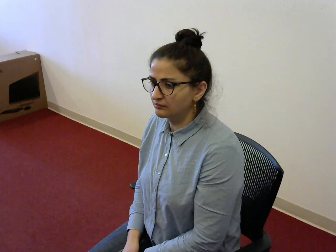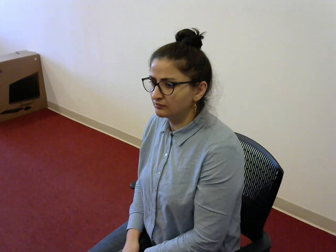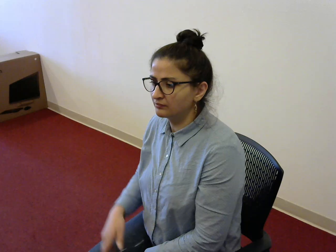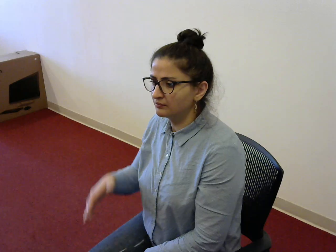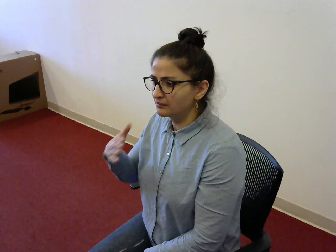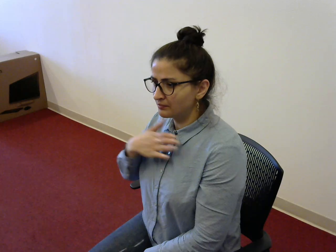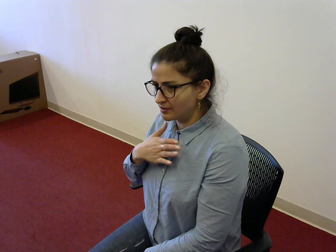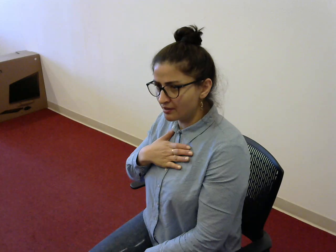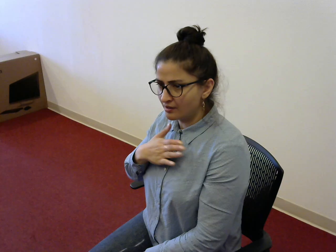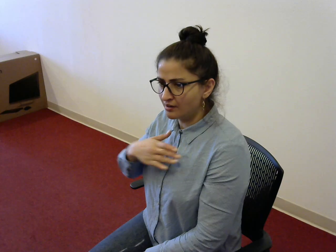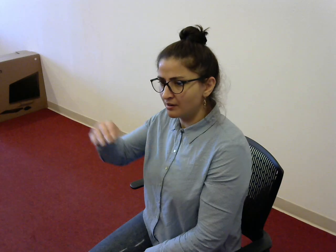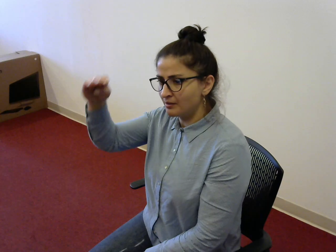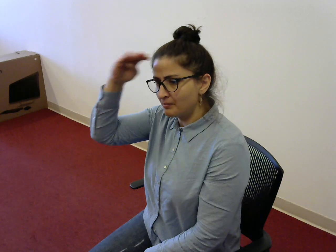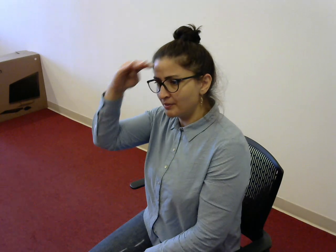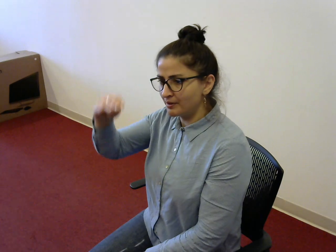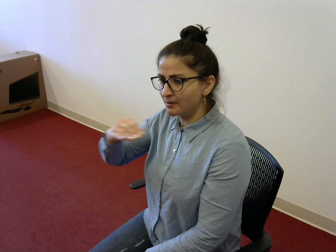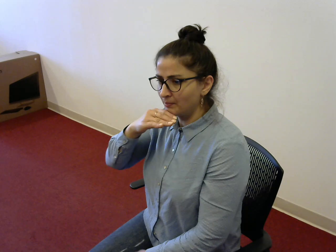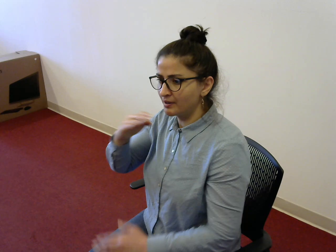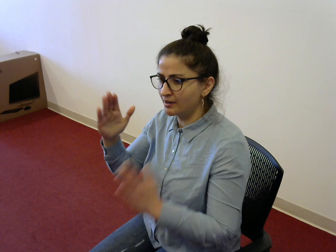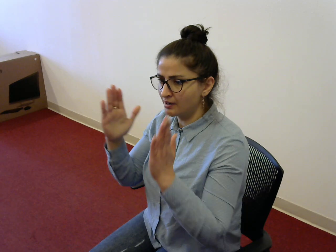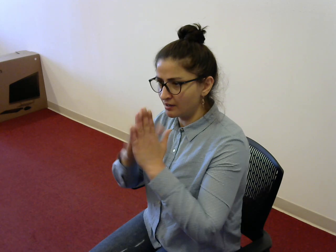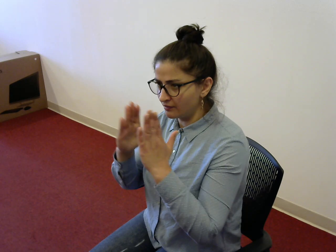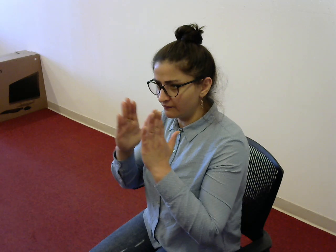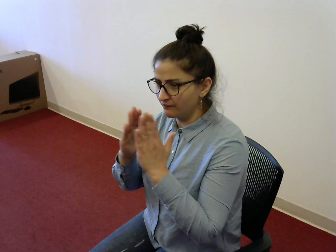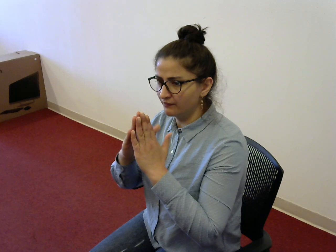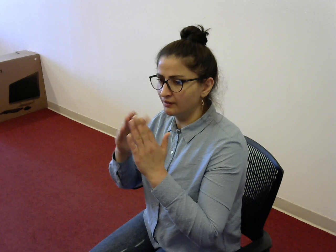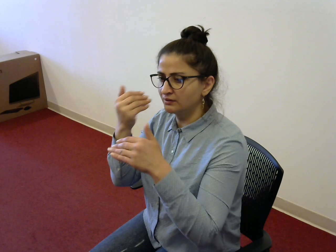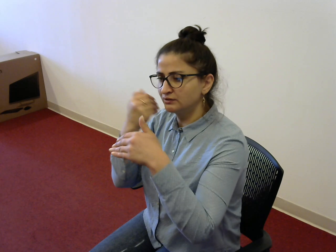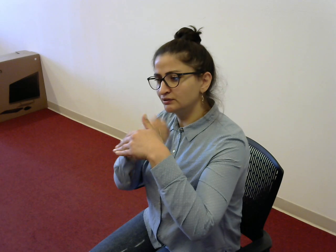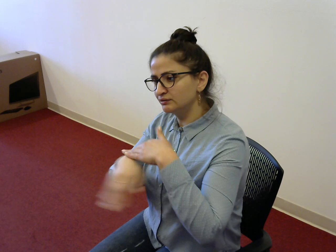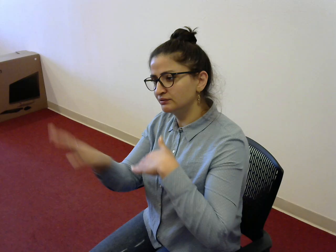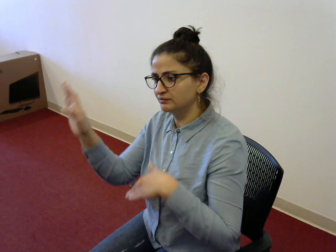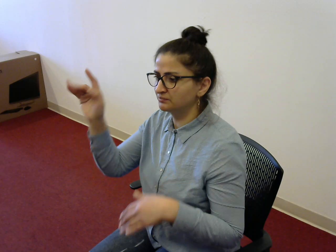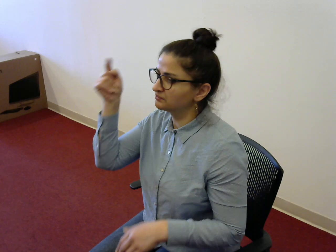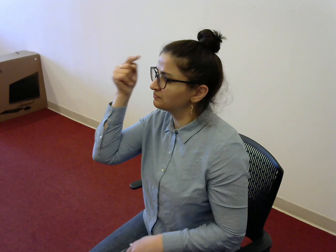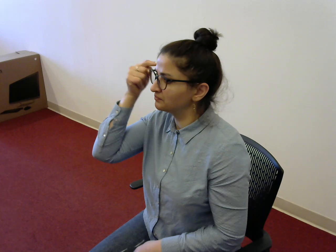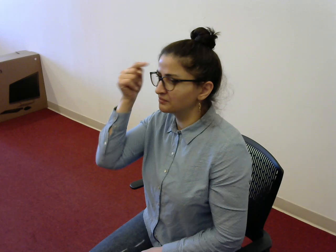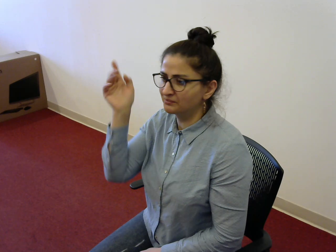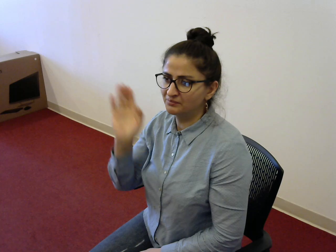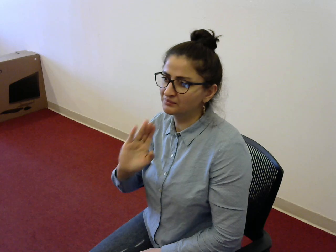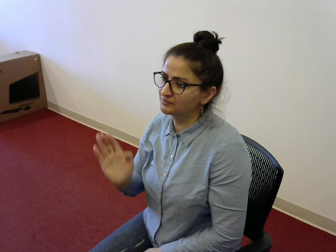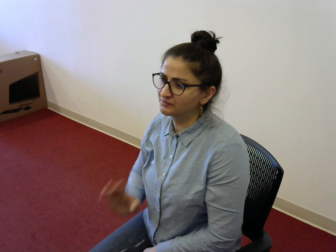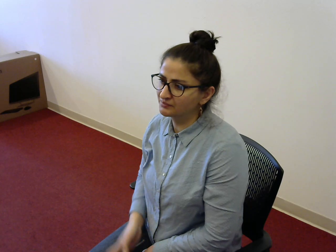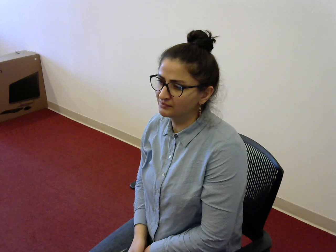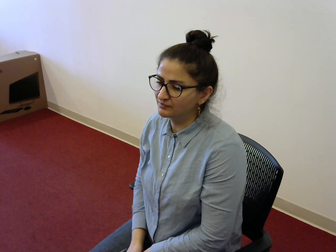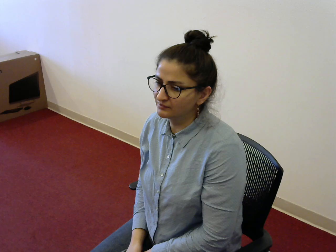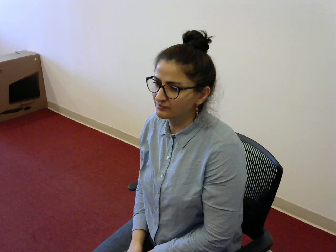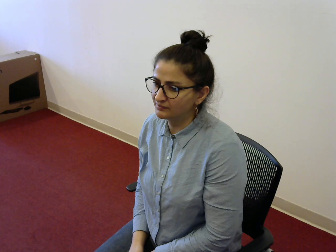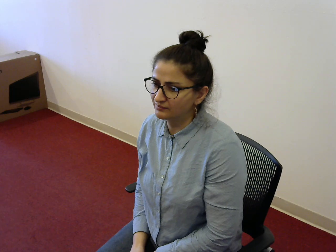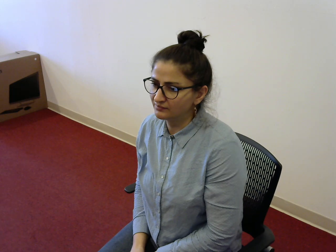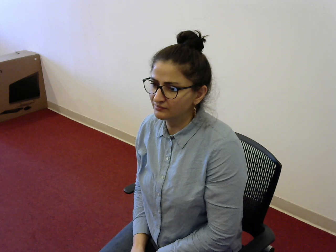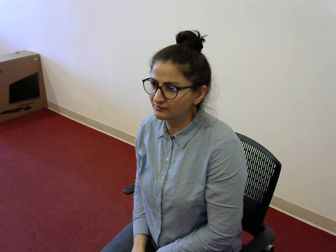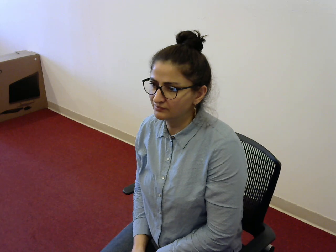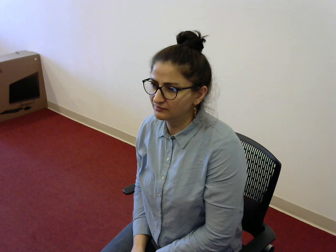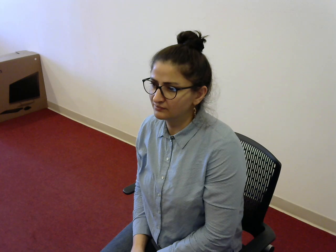Mənim atam evdən çıxa bilmir